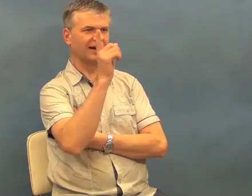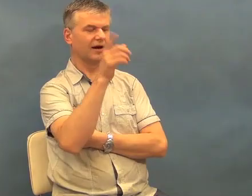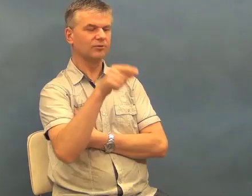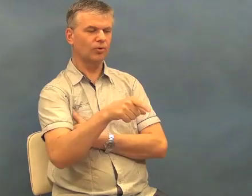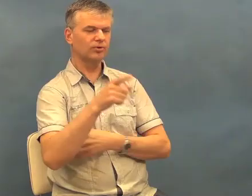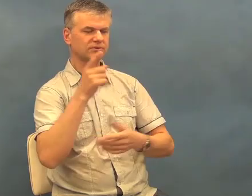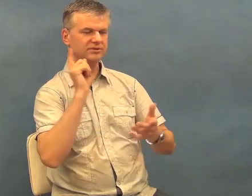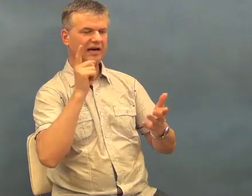To jest zakaz.